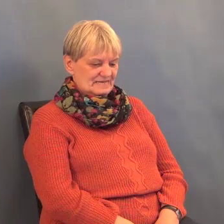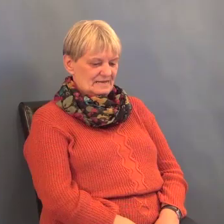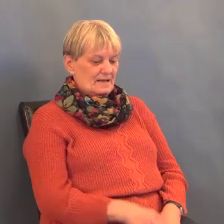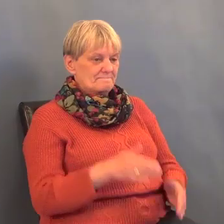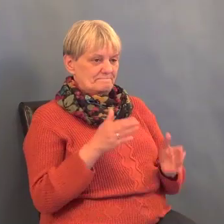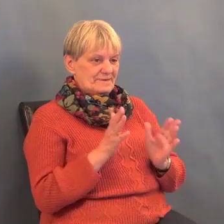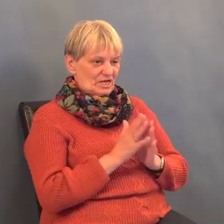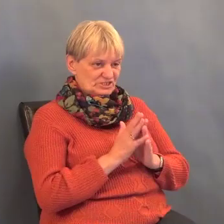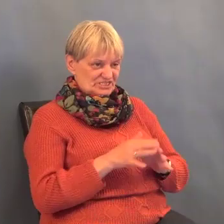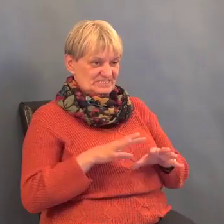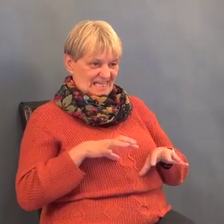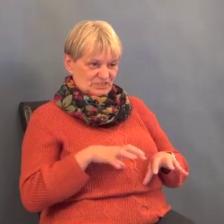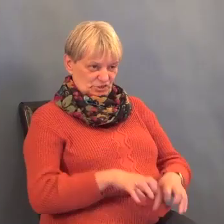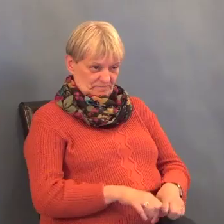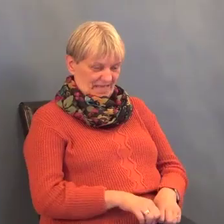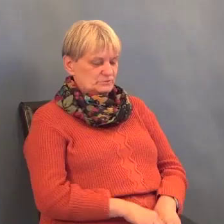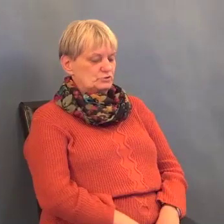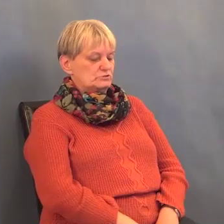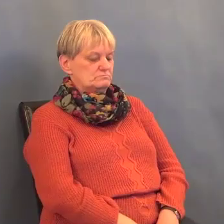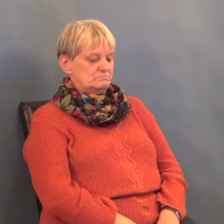Proszę się zatrzymać.